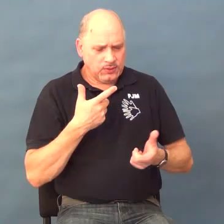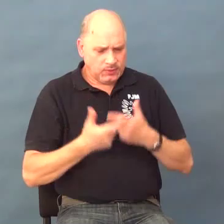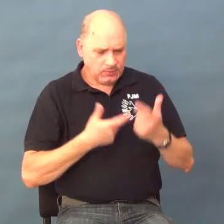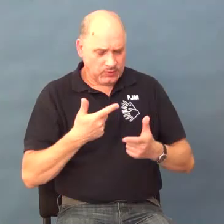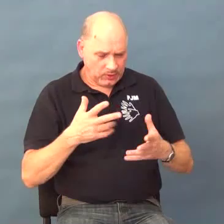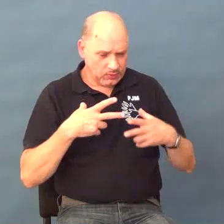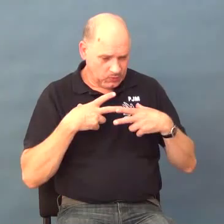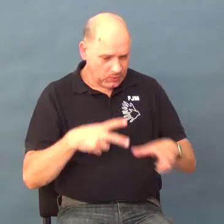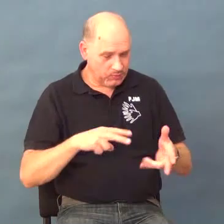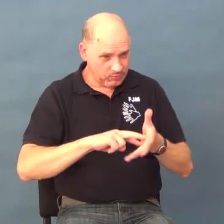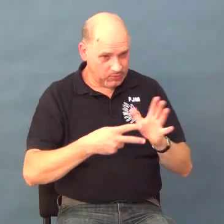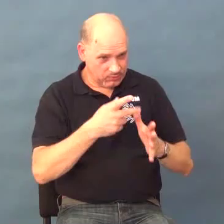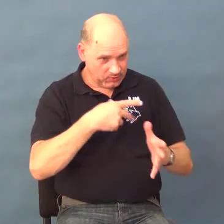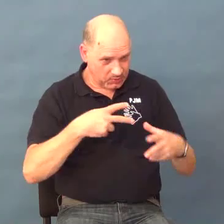Zaplanuję urlop, a ty też będziesz miał urlop?